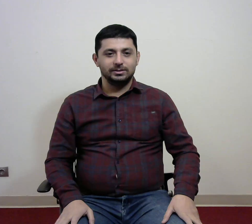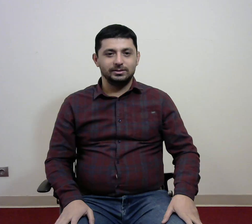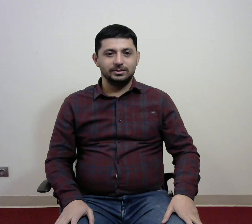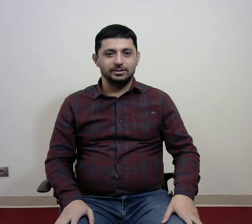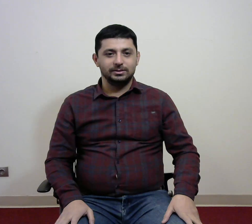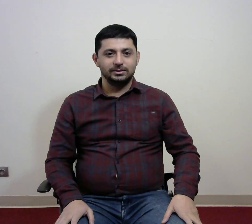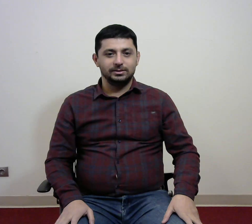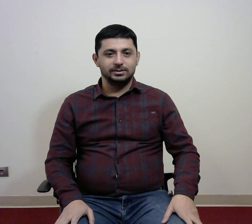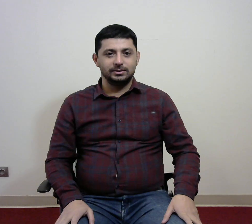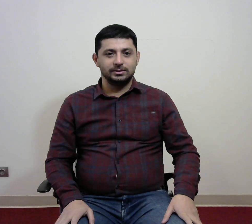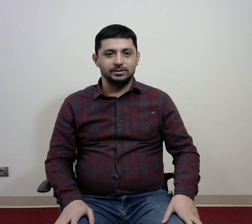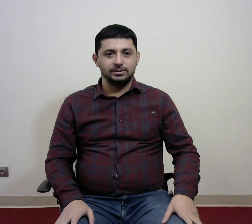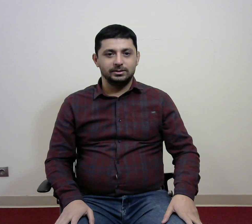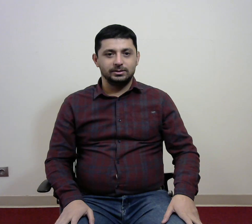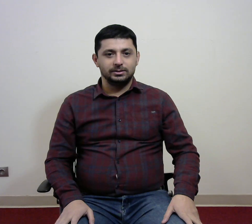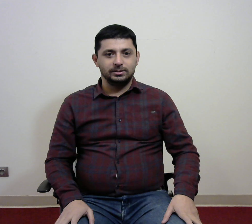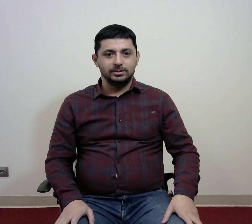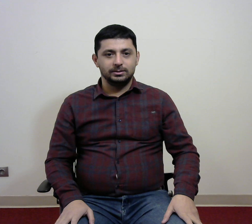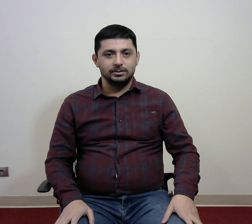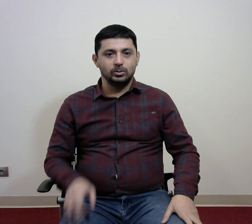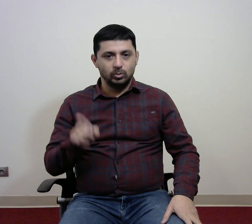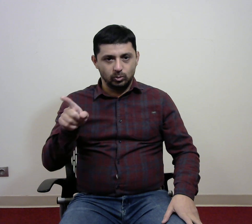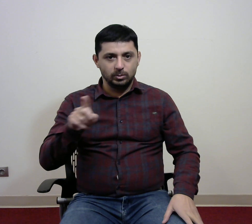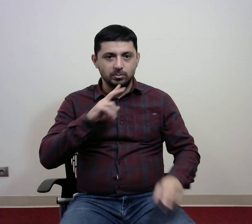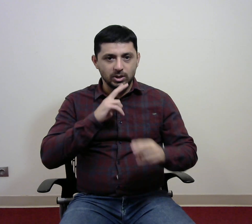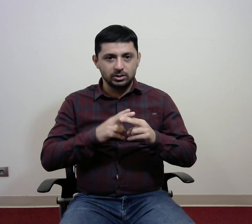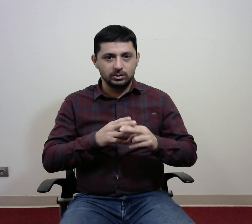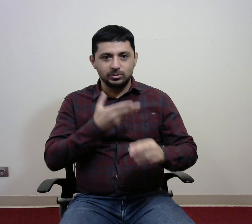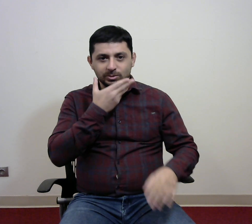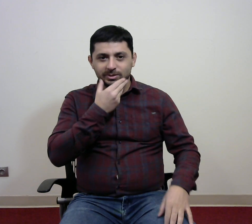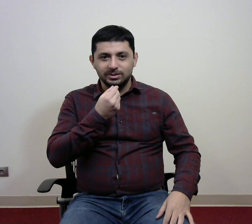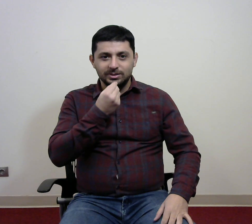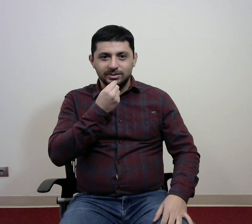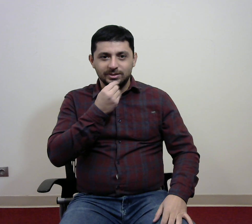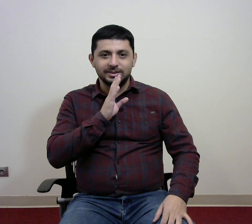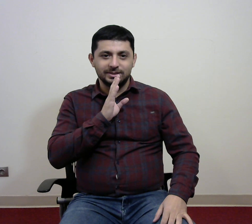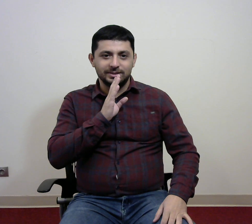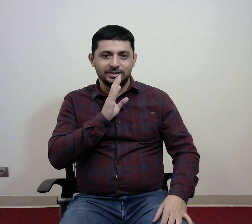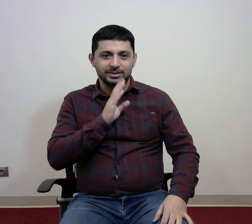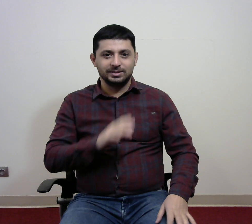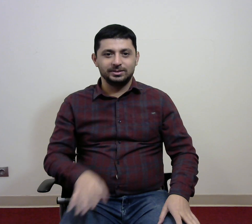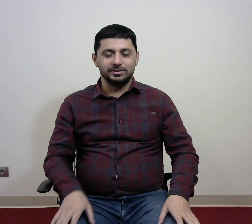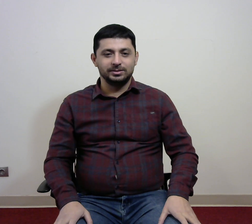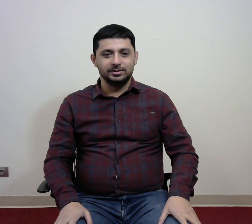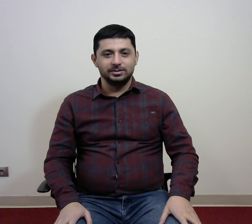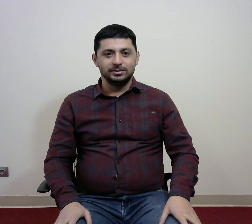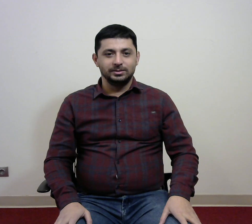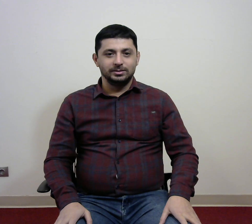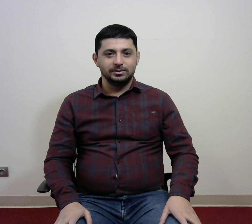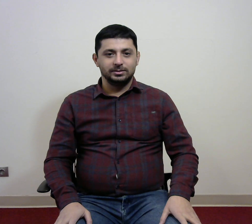Onun bacısı gözəl qızdır